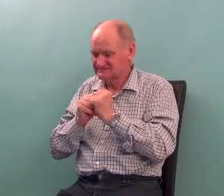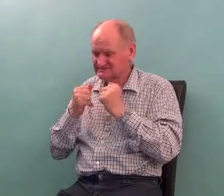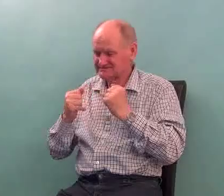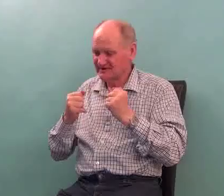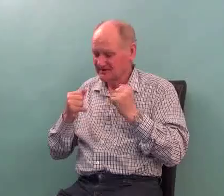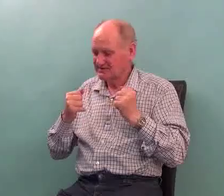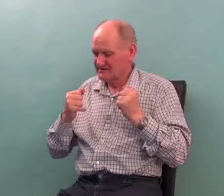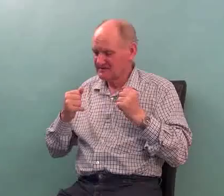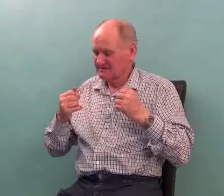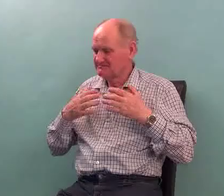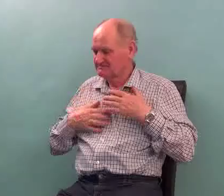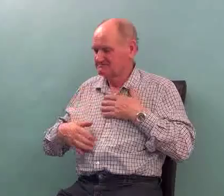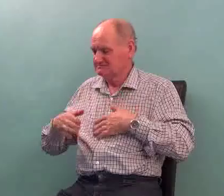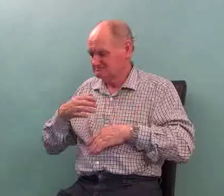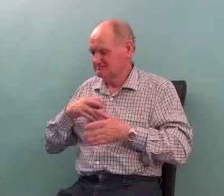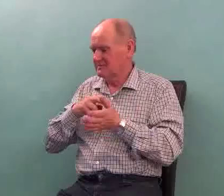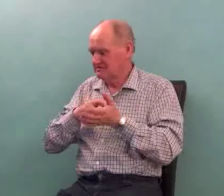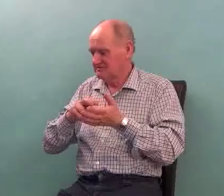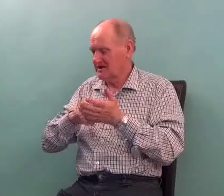Był mróz, przyjemnie było iść.